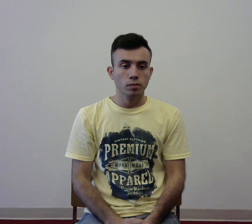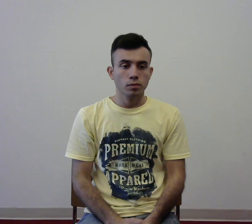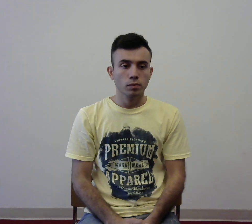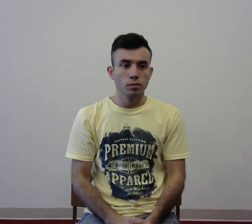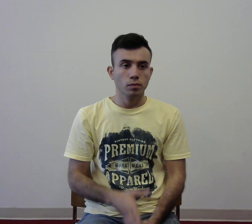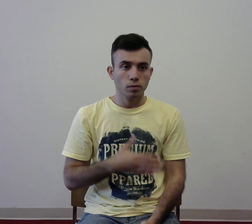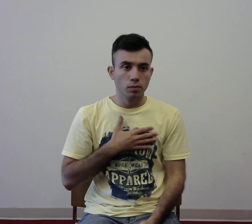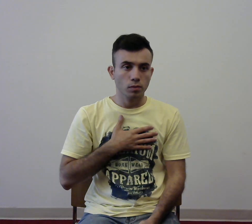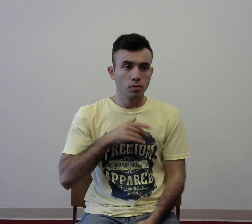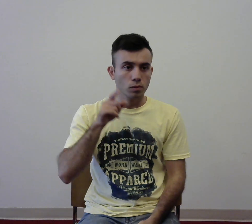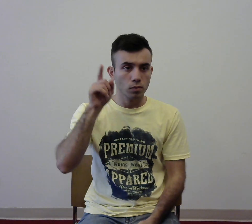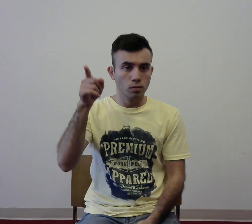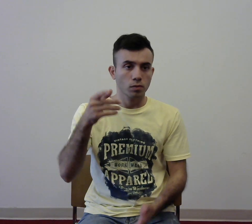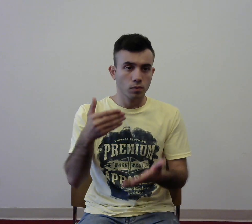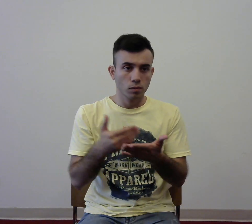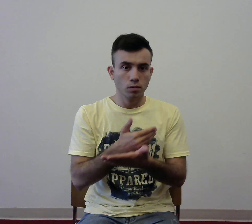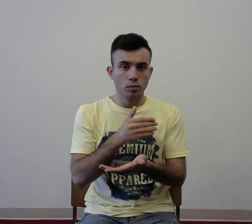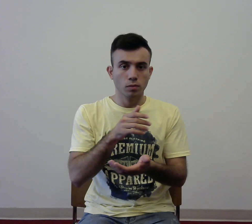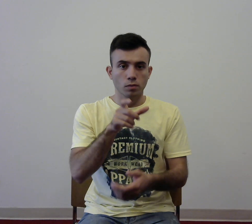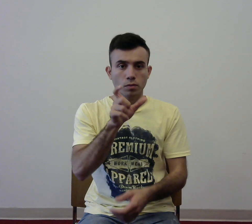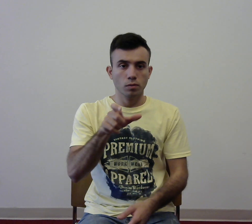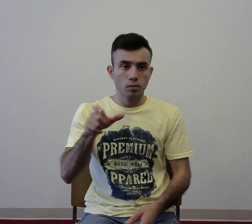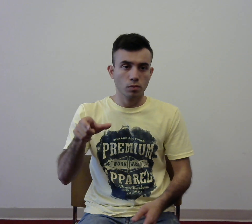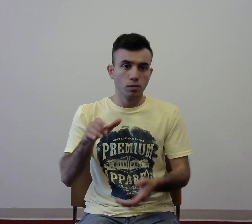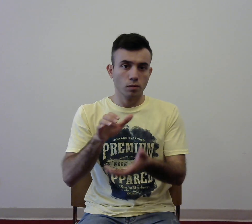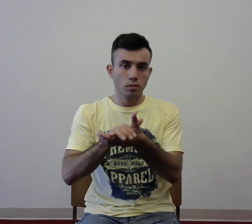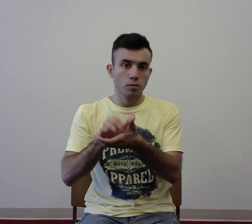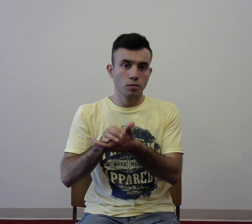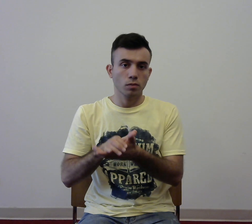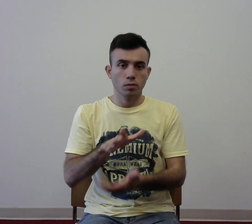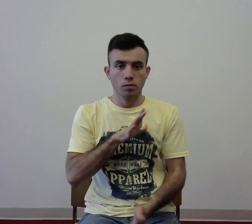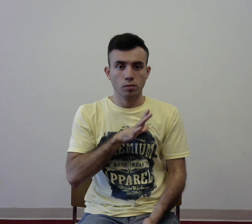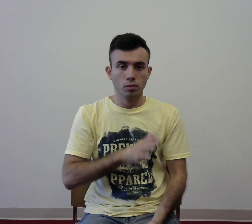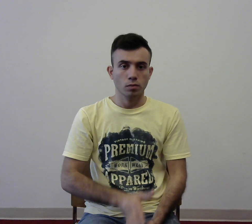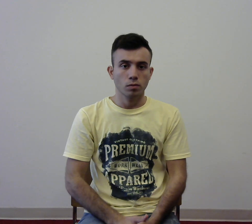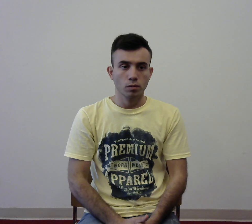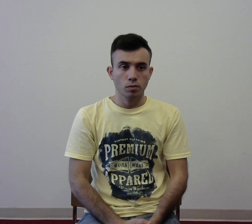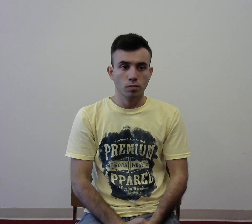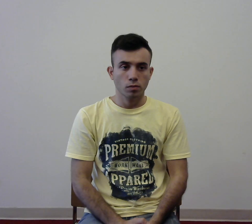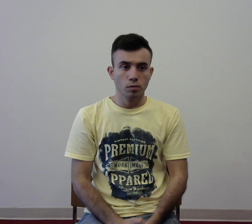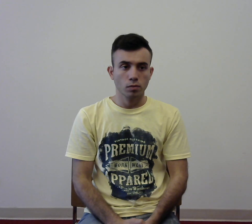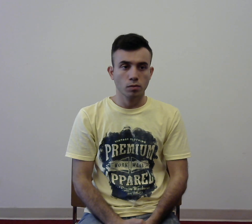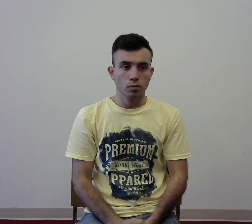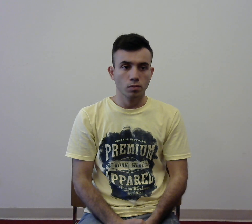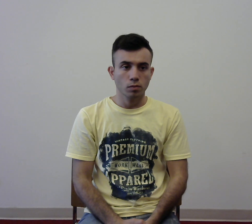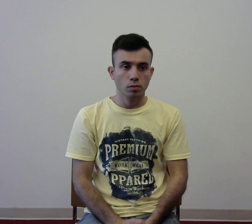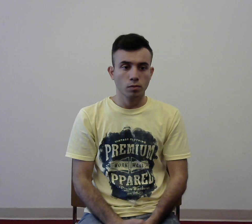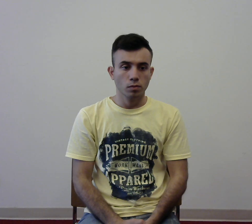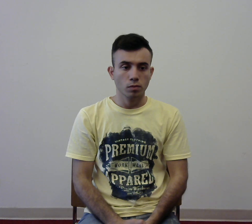Mən orda yeni insanlarla tanış oldum